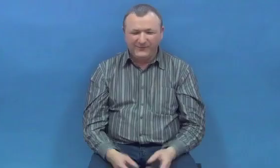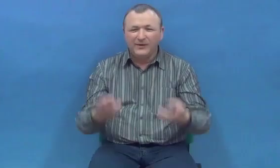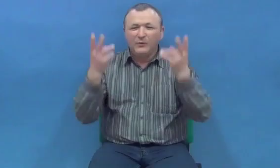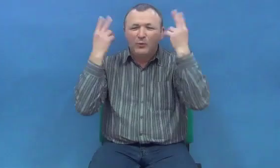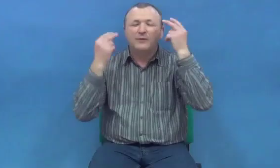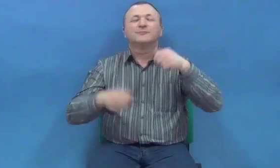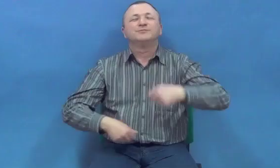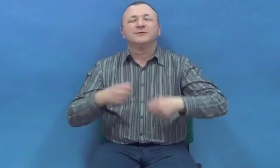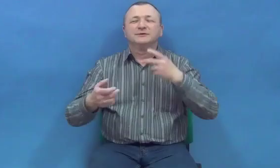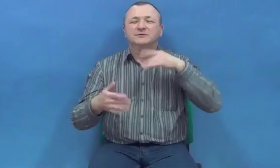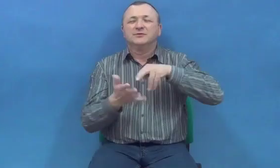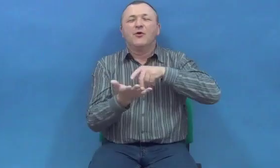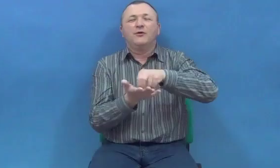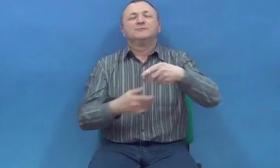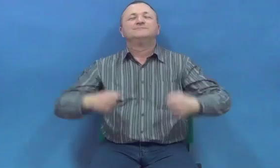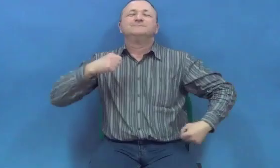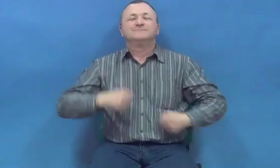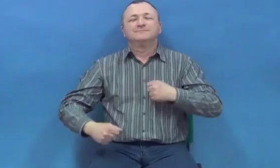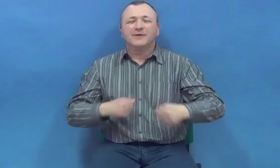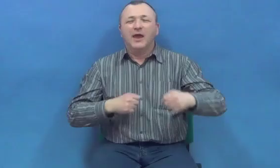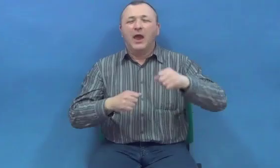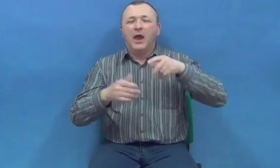Królik idzie z zamkniętymi oczami.